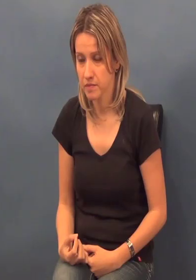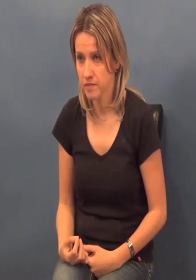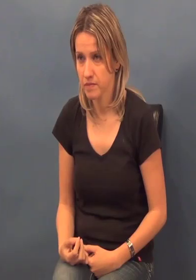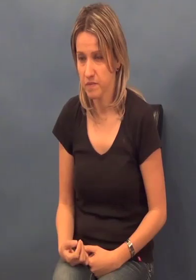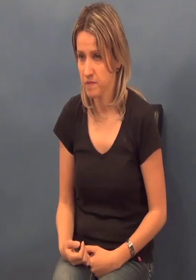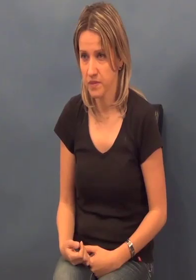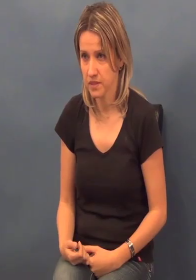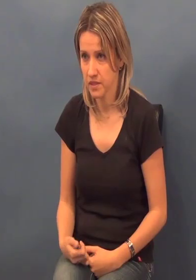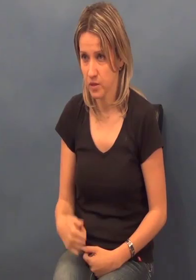Nie.